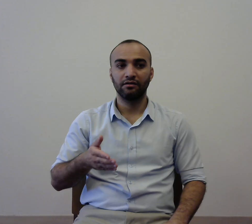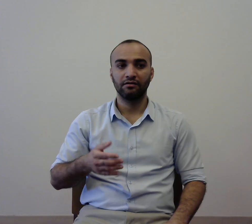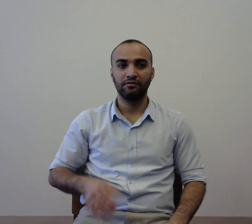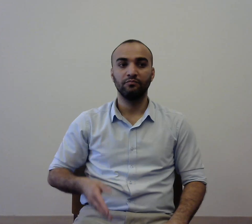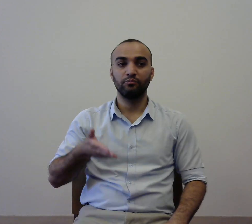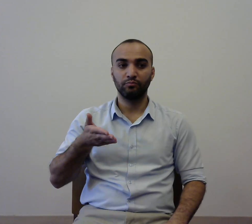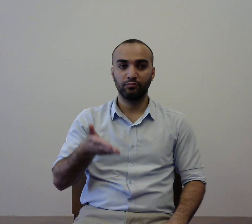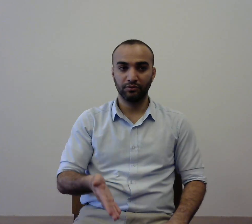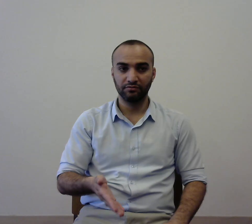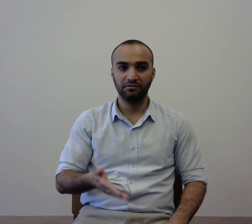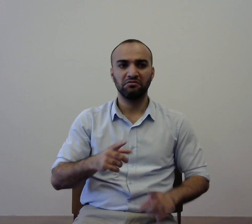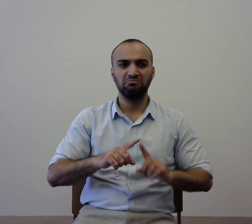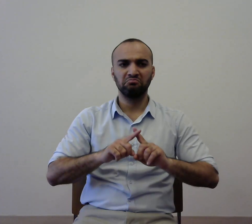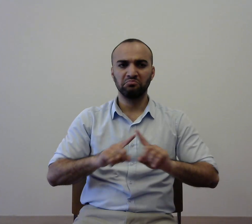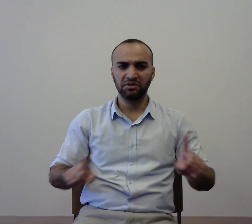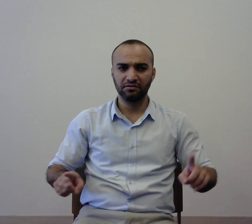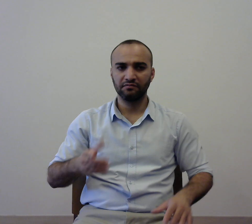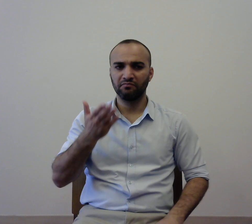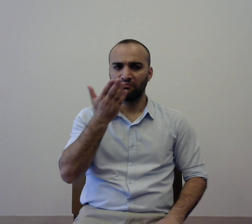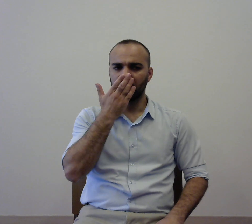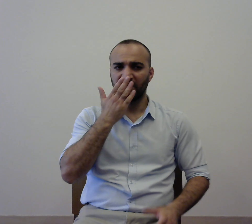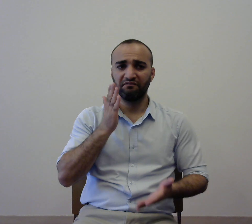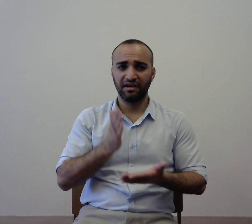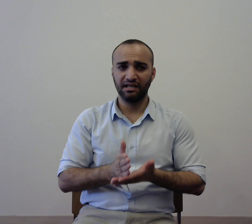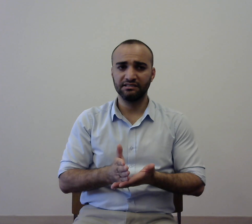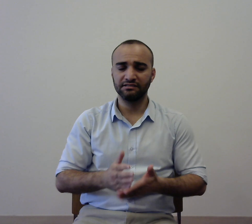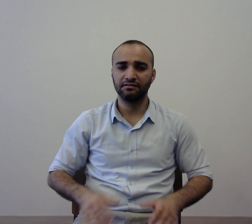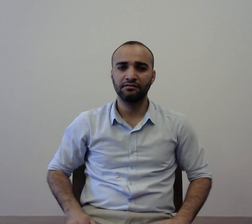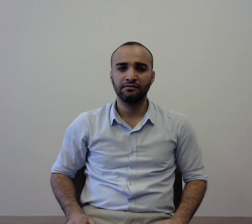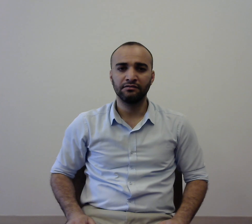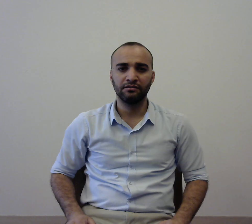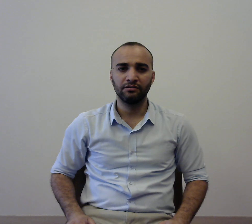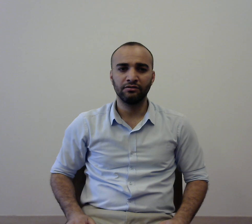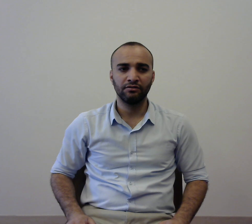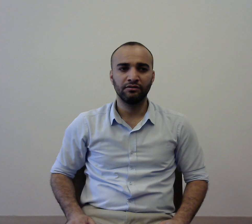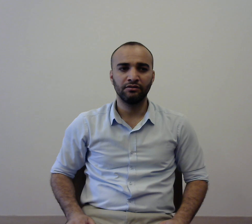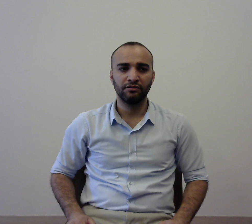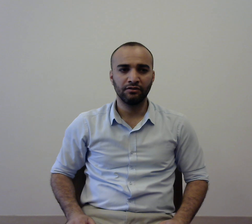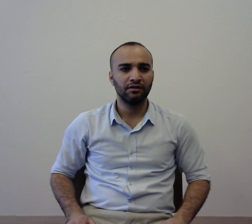Burda qəribə qoxu var